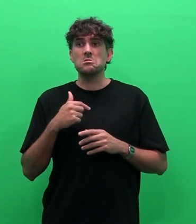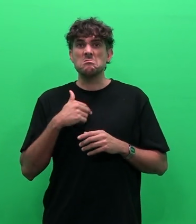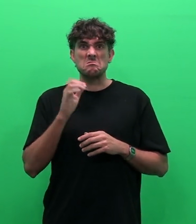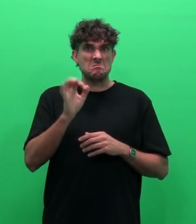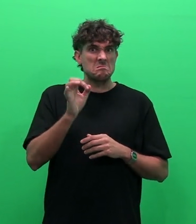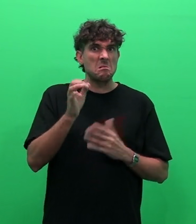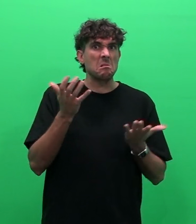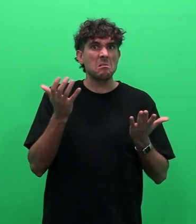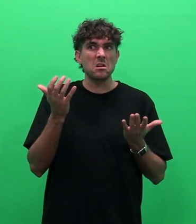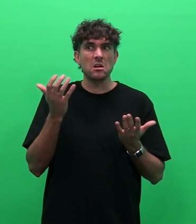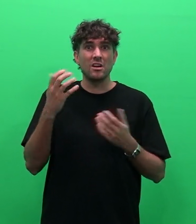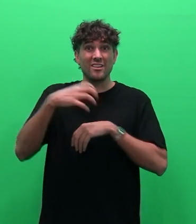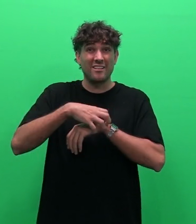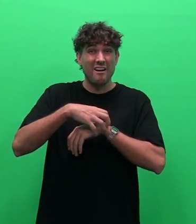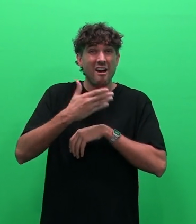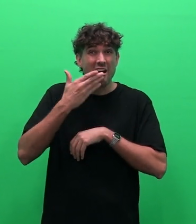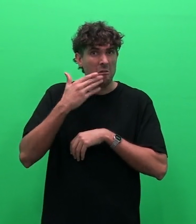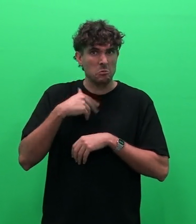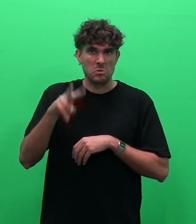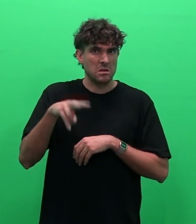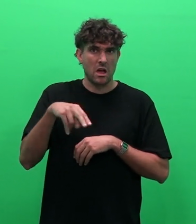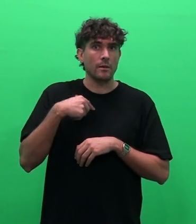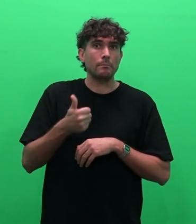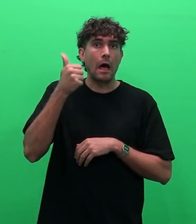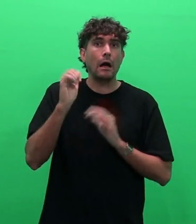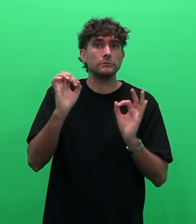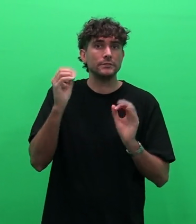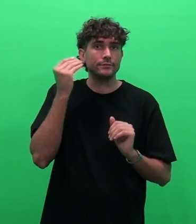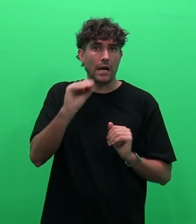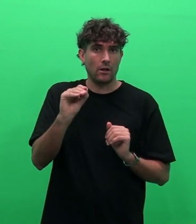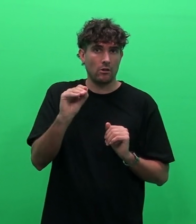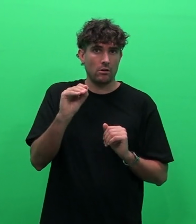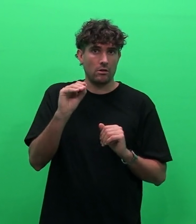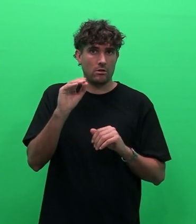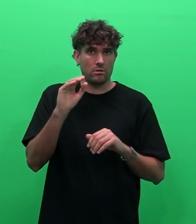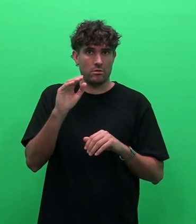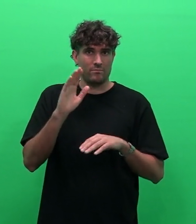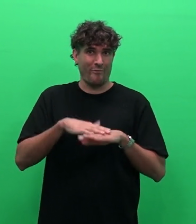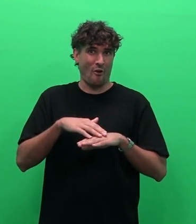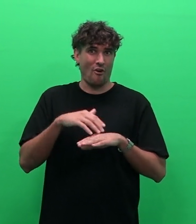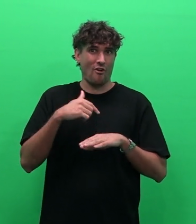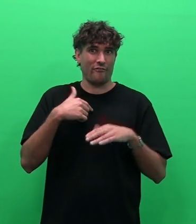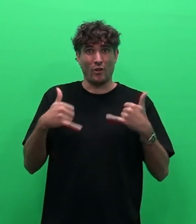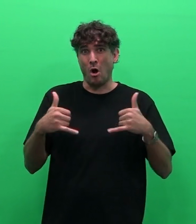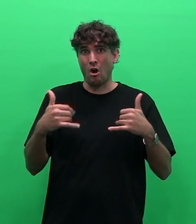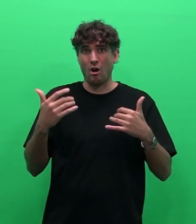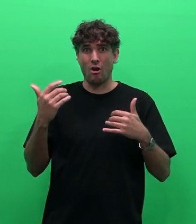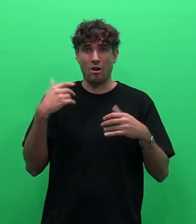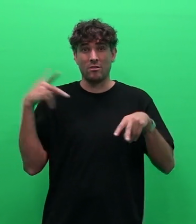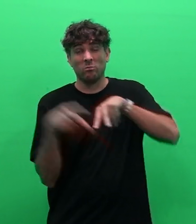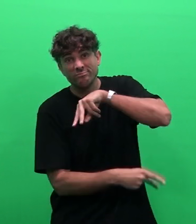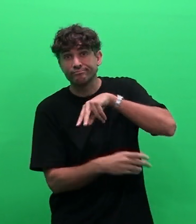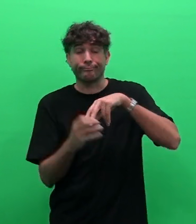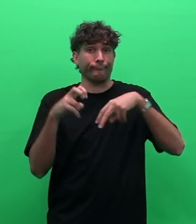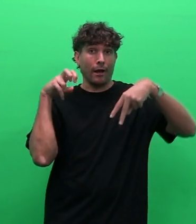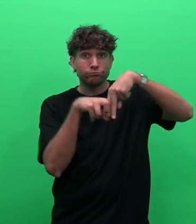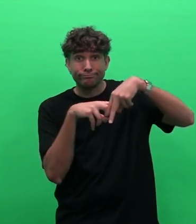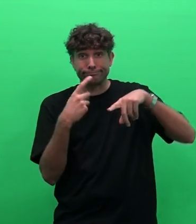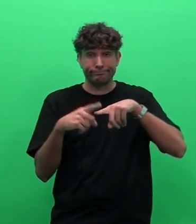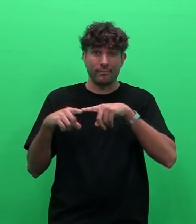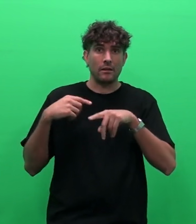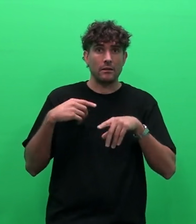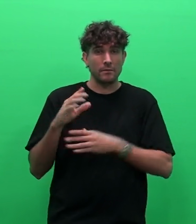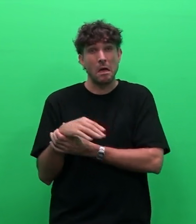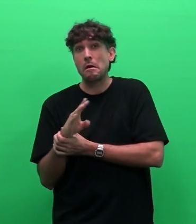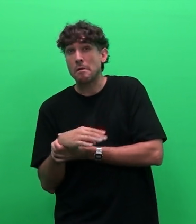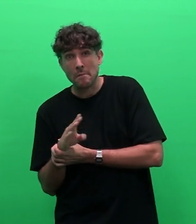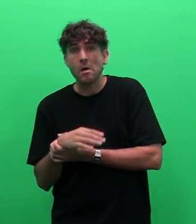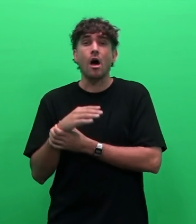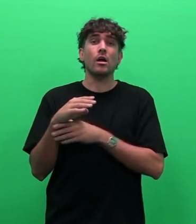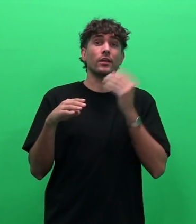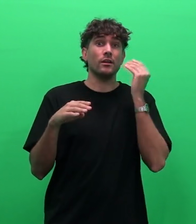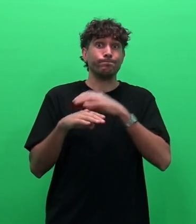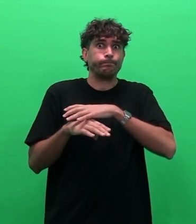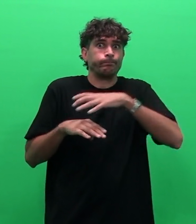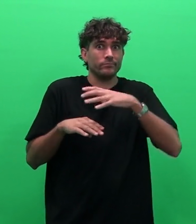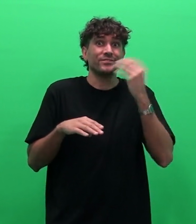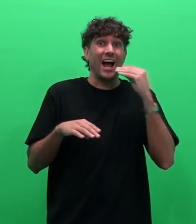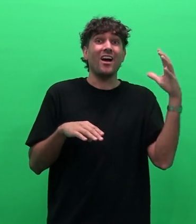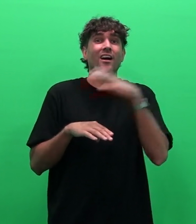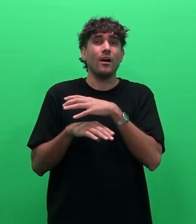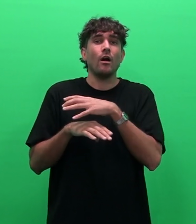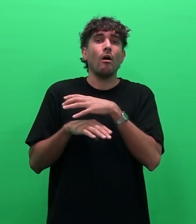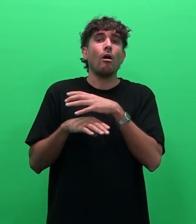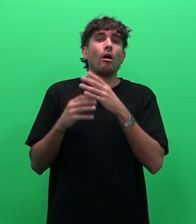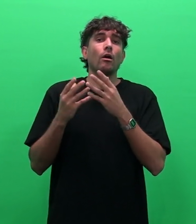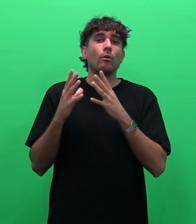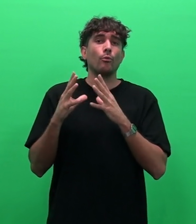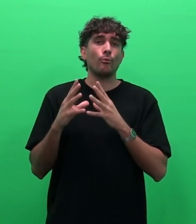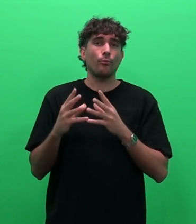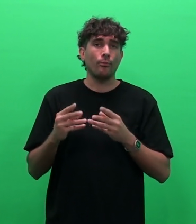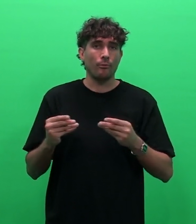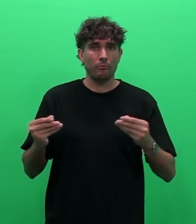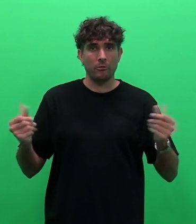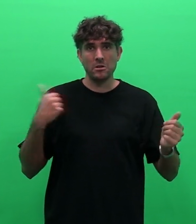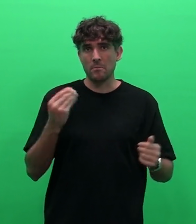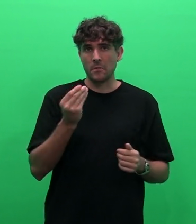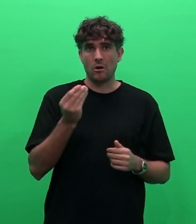Sí, jo mai aplico calor, aplico més fred, perquè jugo a futbol i quan rebo alguna entrada o em donen un cop, em fa mal el peu quan el moc i se m'infla, però quan em poso gel la inflamació baixa i em sento millor.